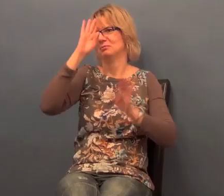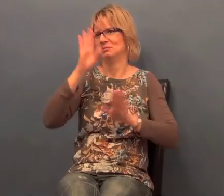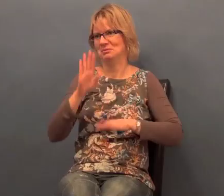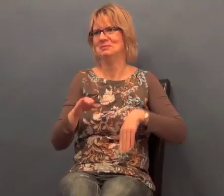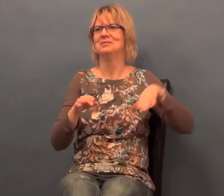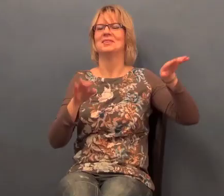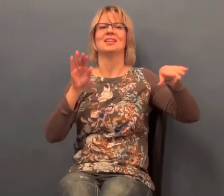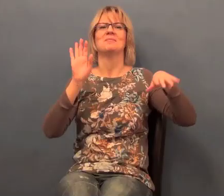A potem.